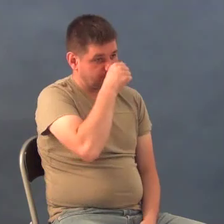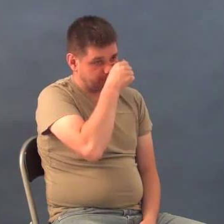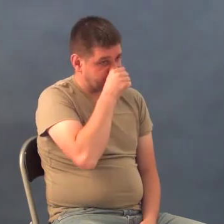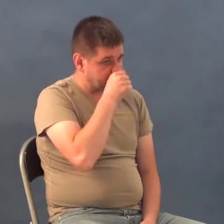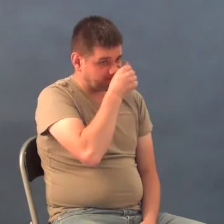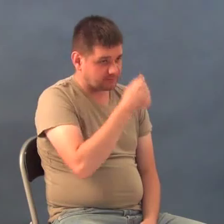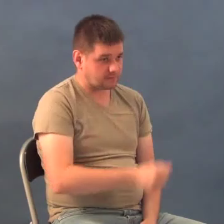Trójkątny znak.